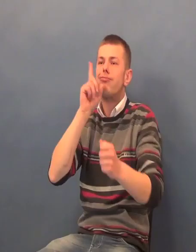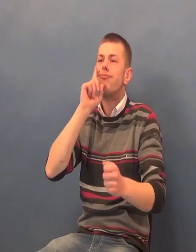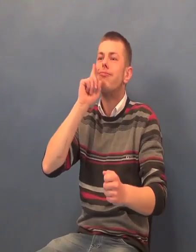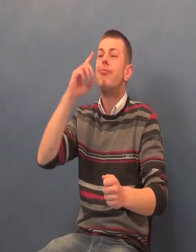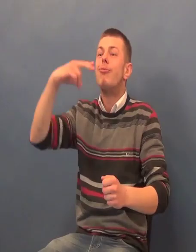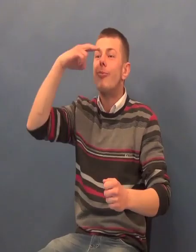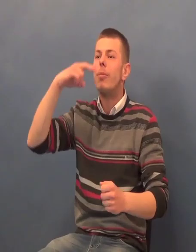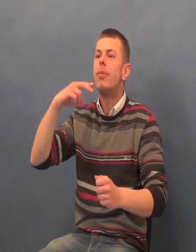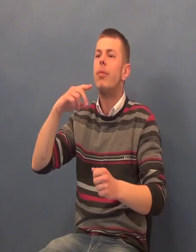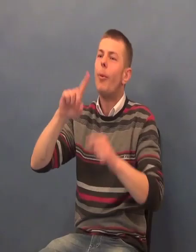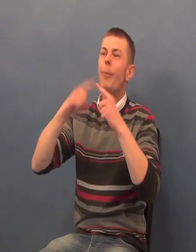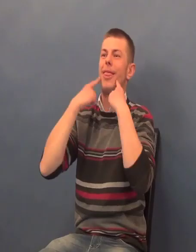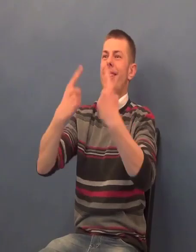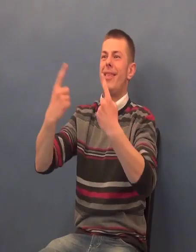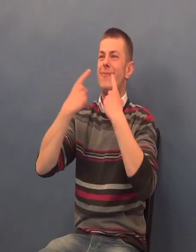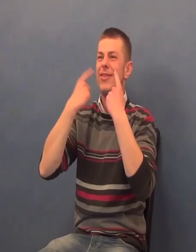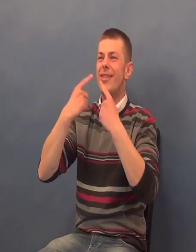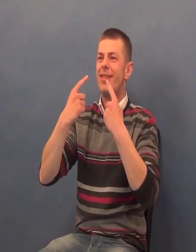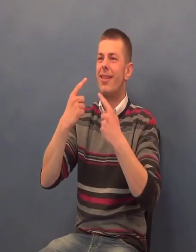A tata... to taka bajka.